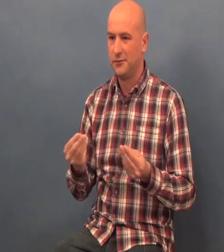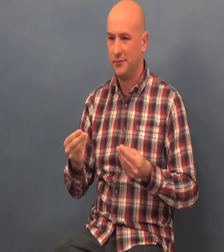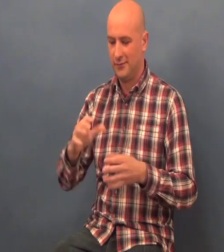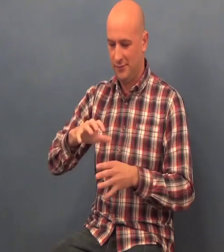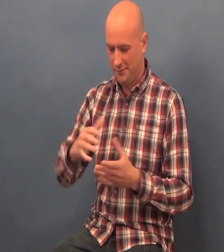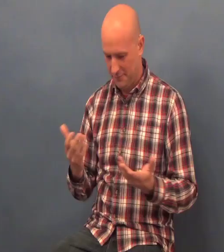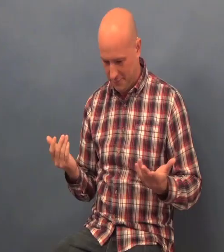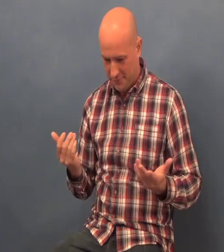W słoiku nic nie ma.